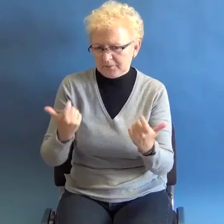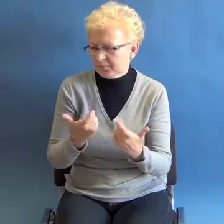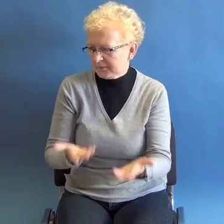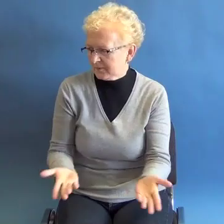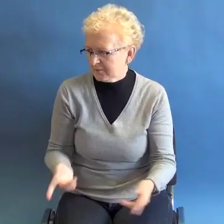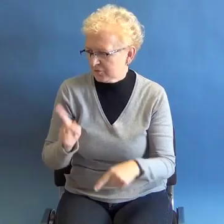Źle.